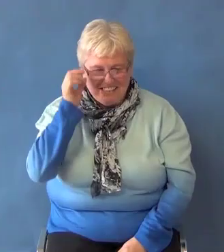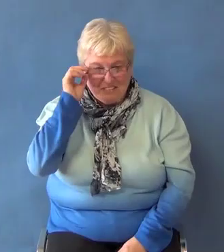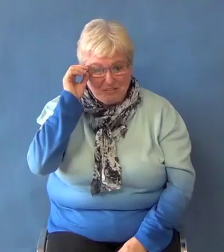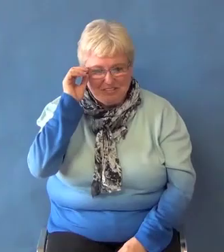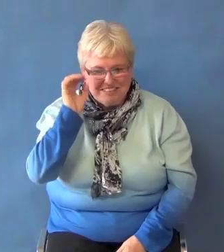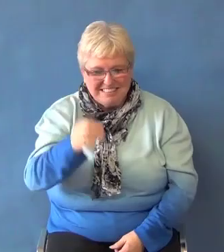Dobrze.